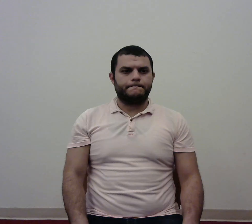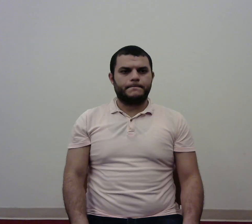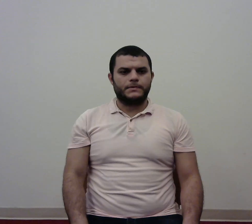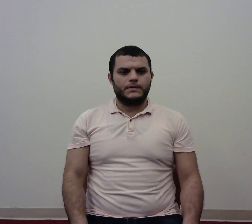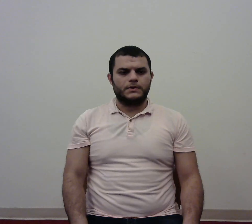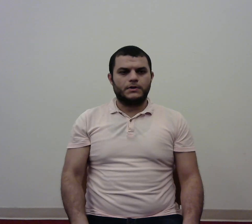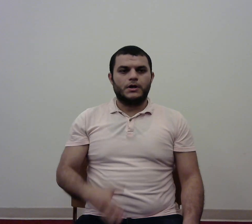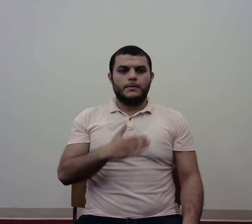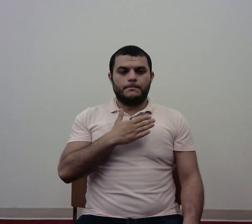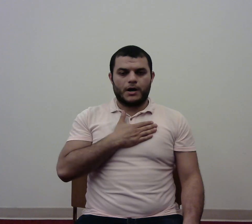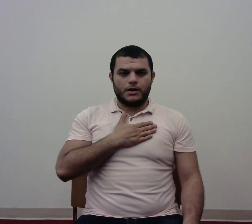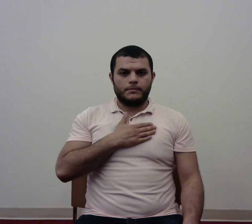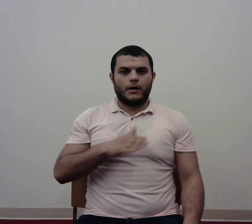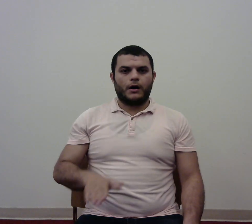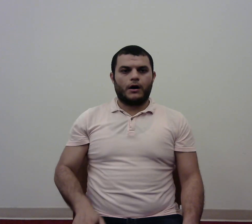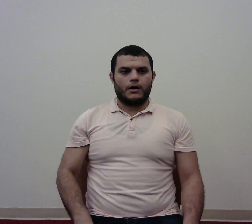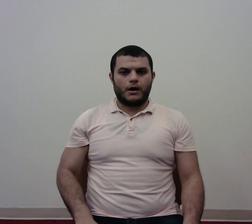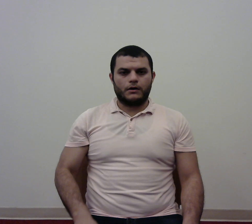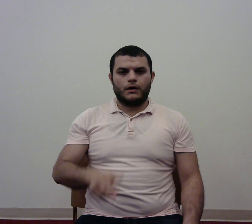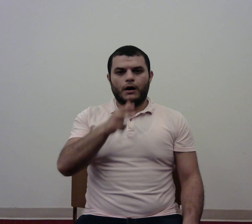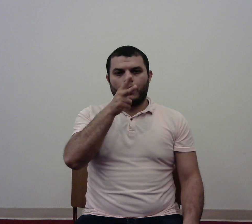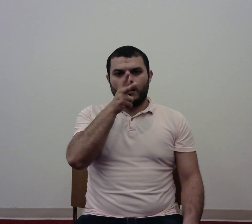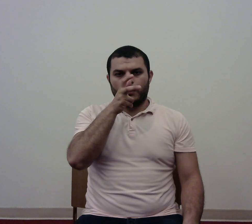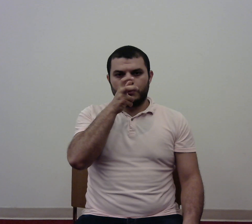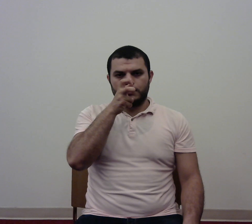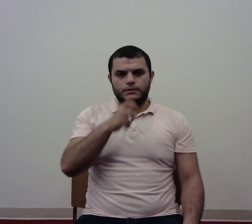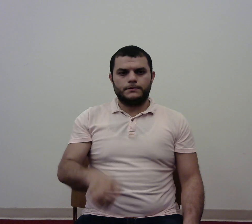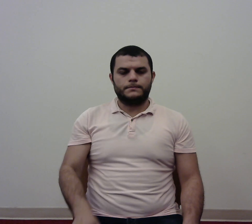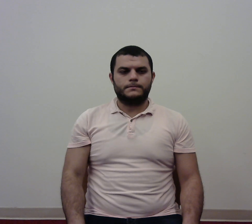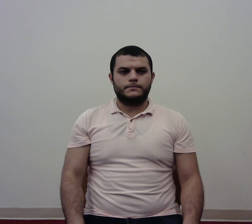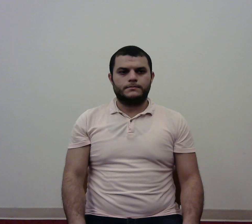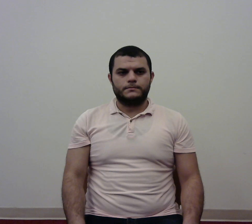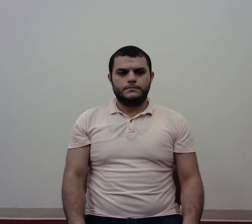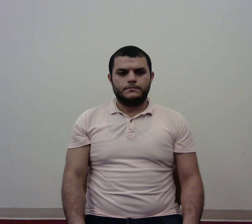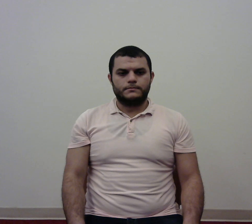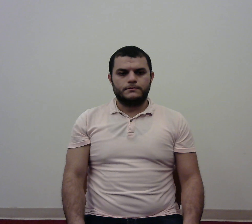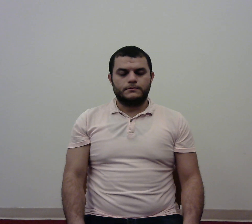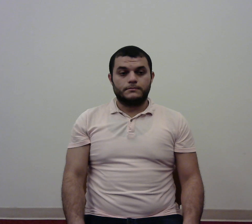Mənim ayağım ağrıyır